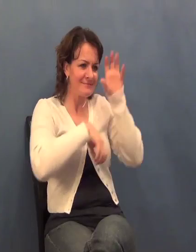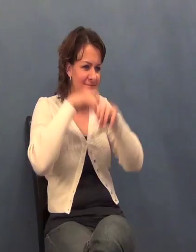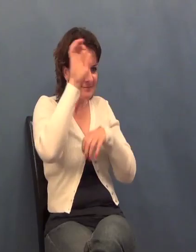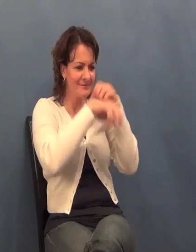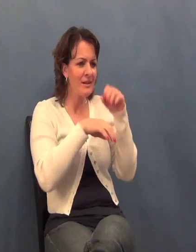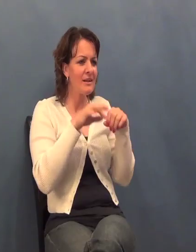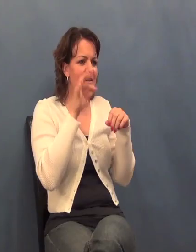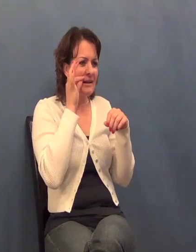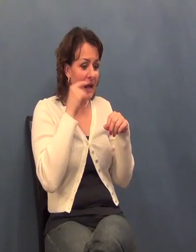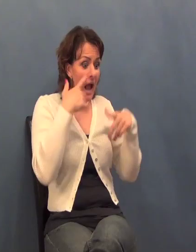Kot widzi go i jest przestraszony.